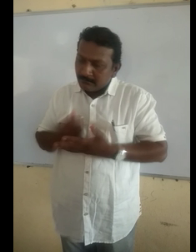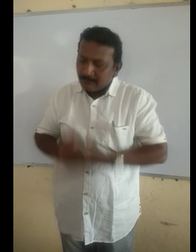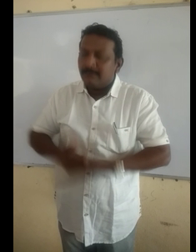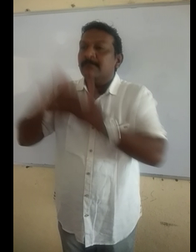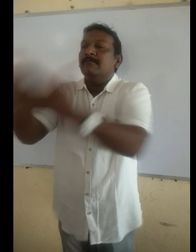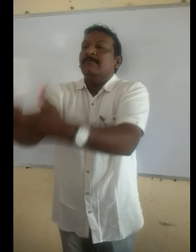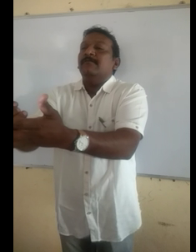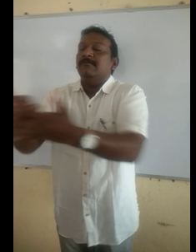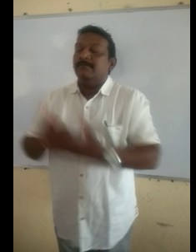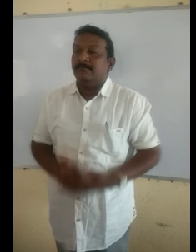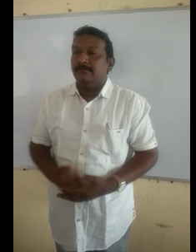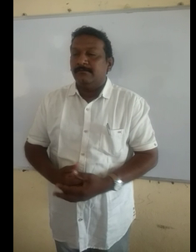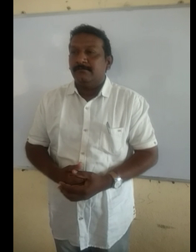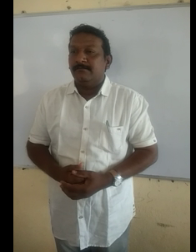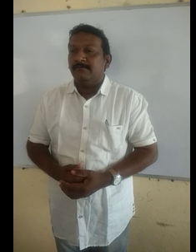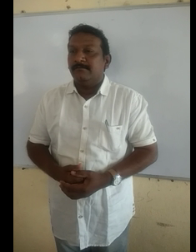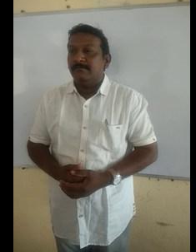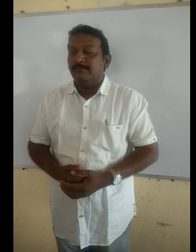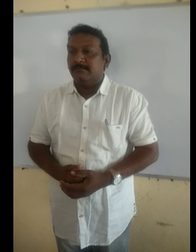we are all with you